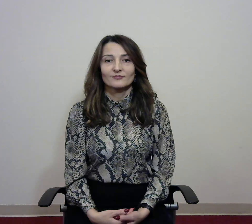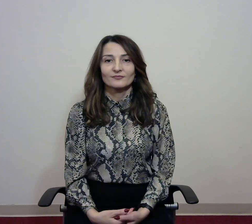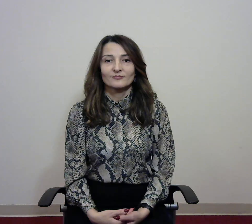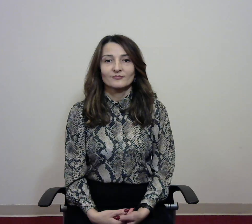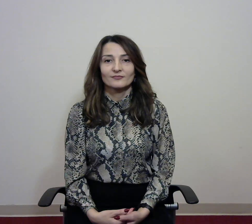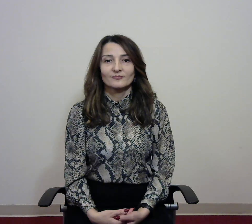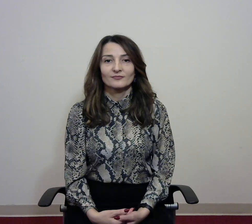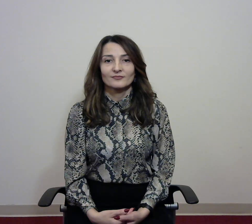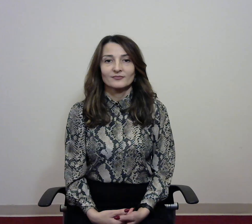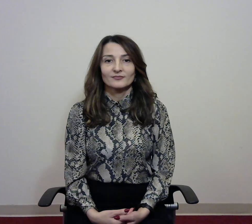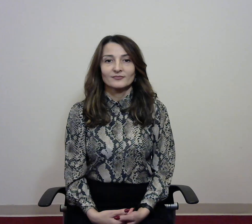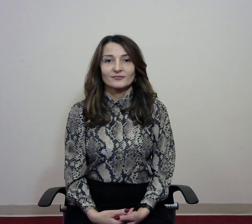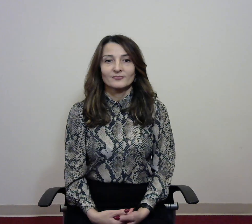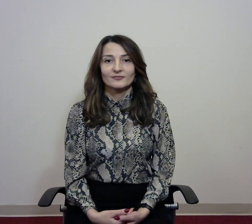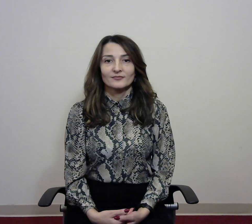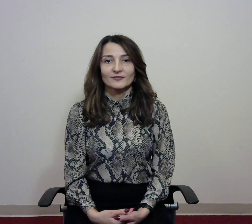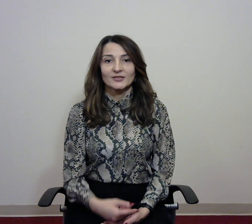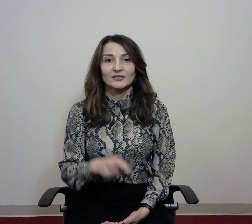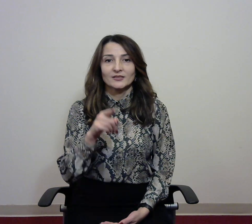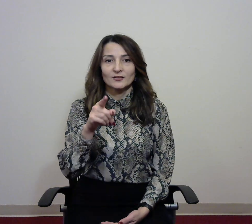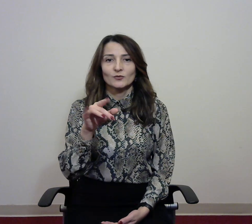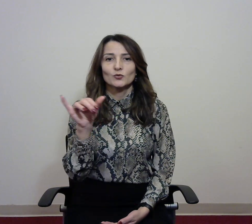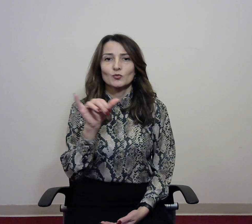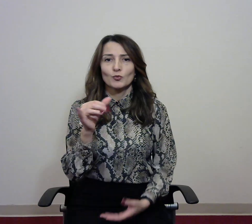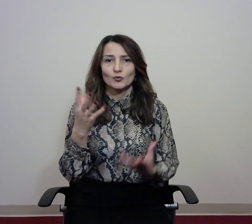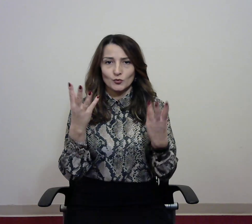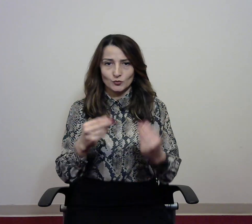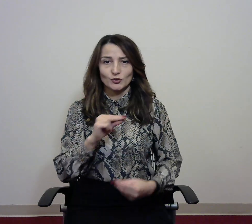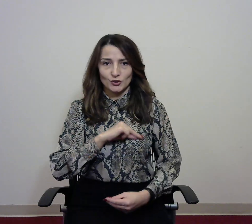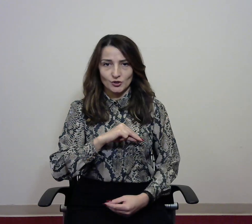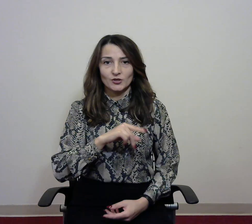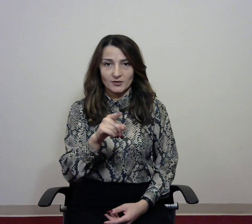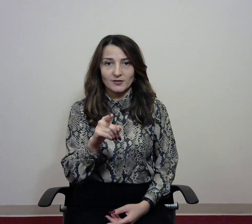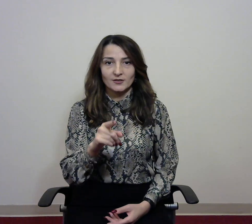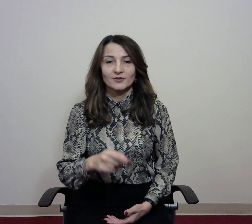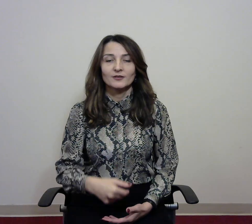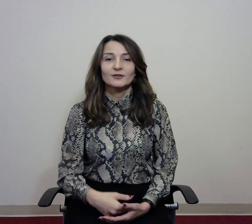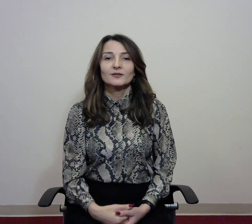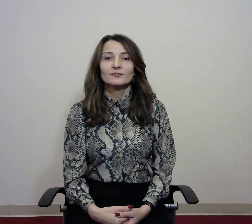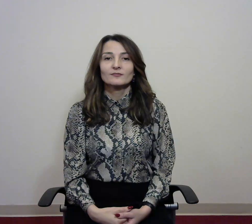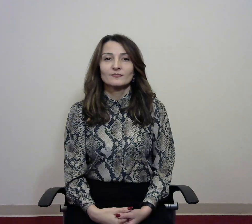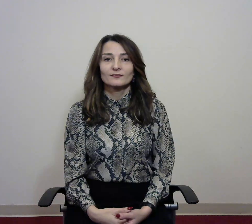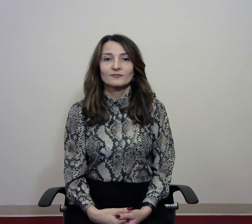Sən şənbə günü işləyirsən?